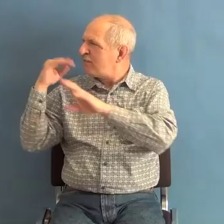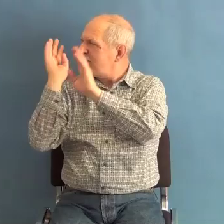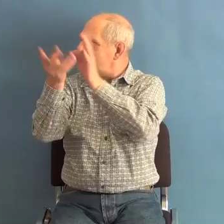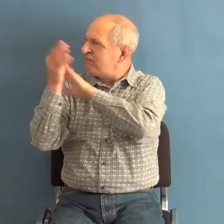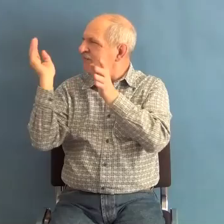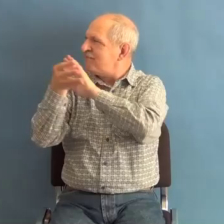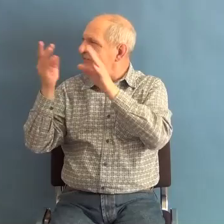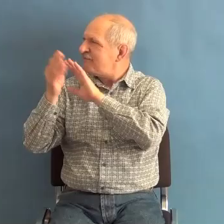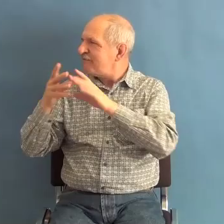Mnóstwo ludzi tam przechodzi.